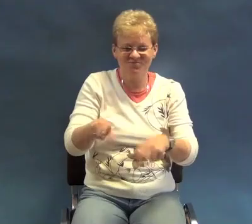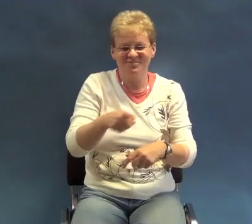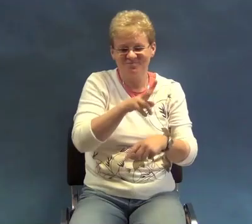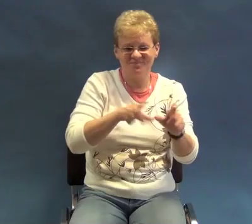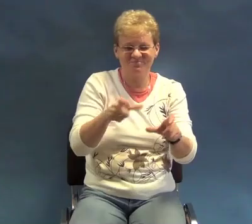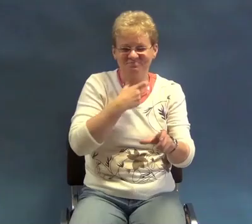Policjant pilnował całej sytuacji.